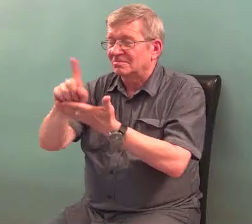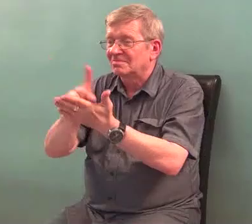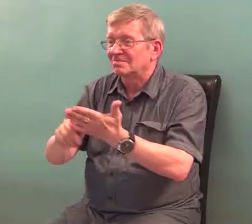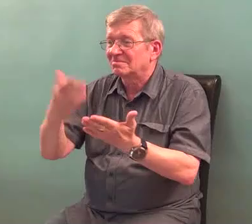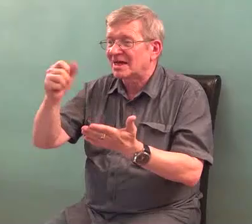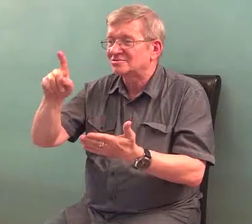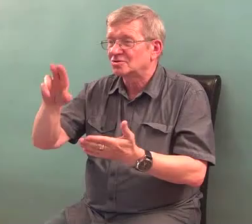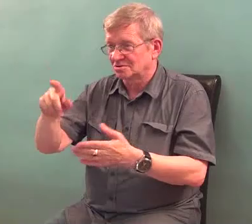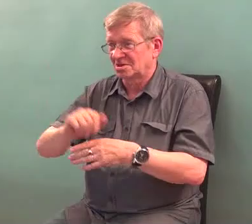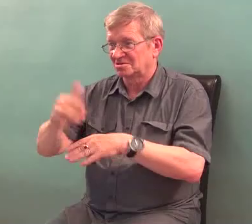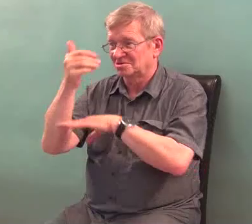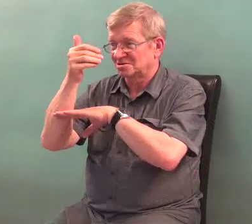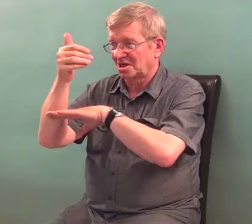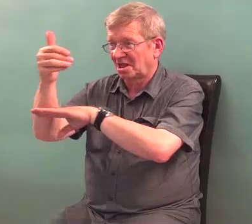Mazur, kolega jest żeglarzem.